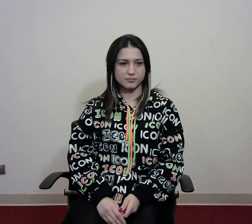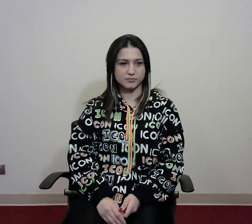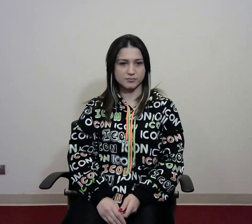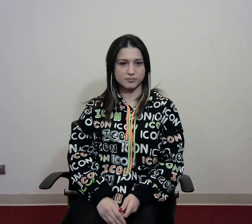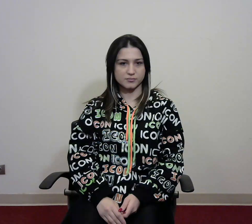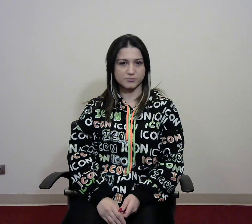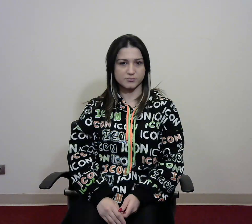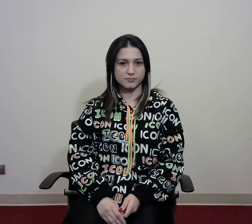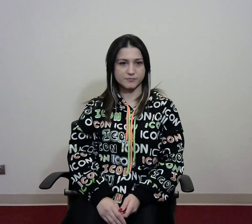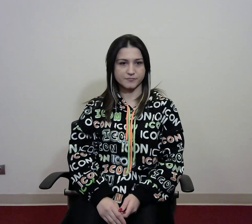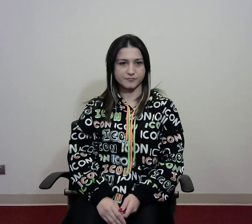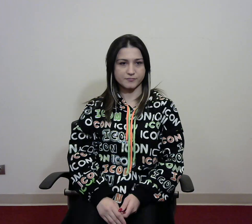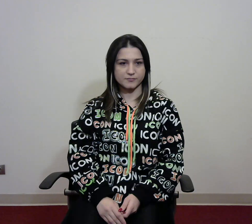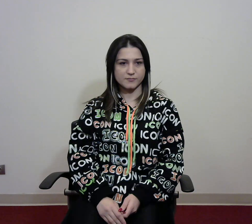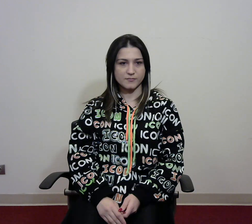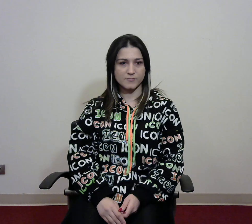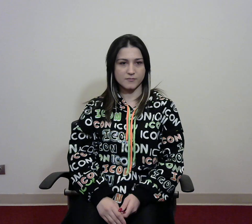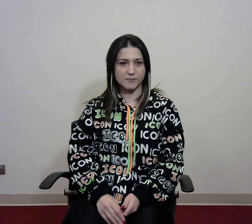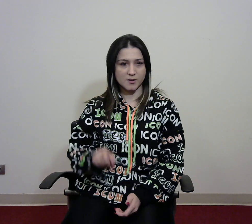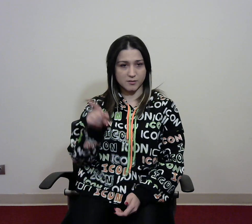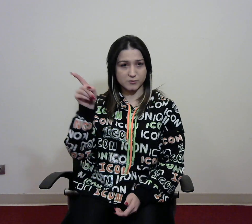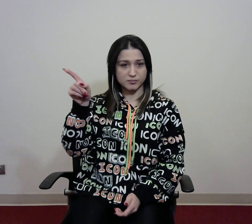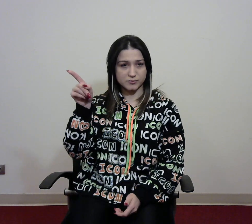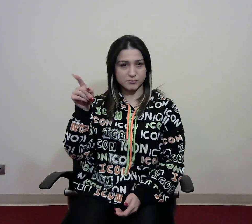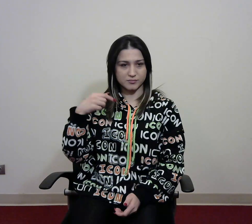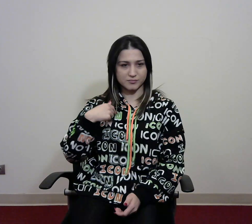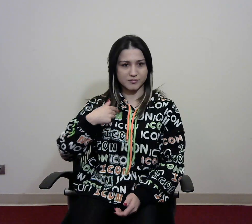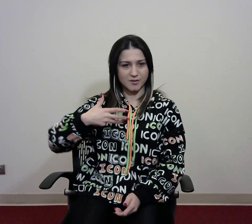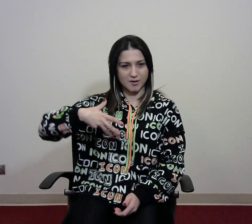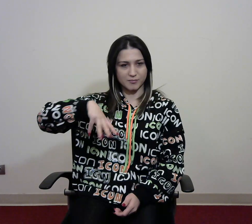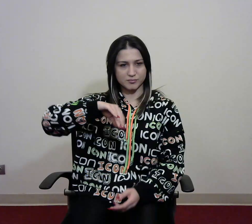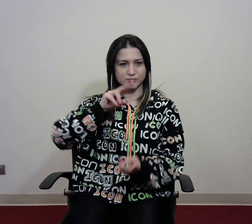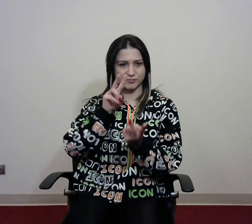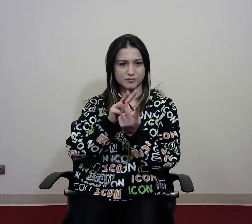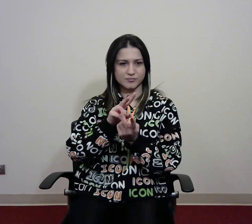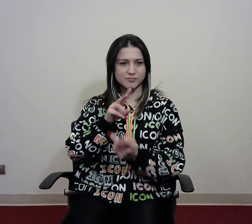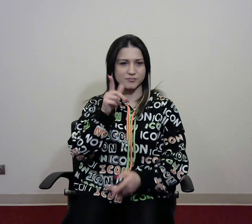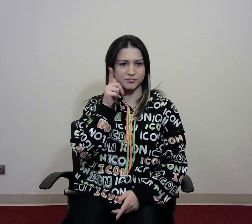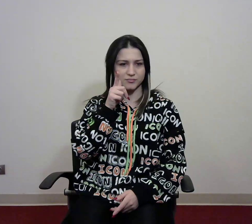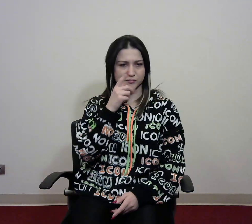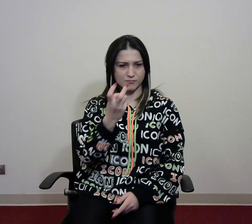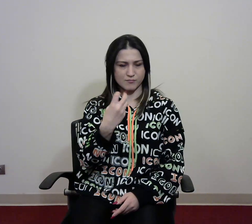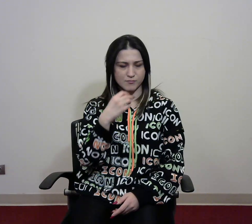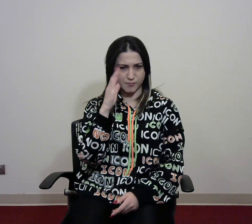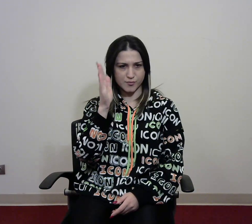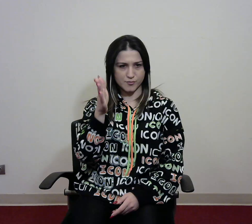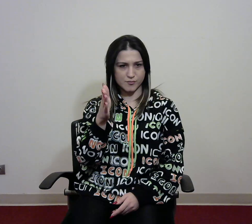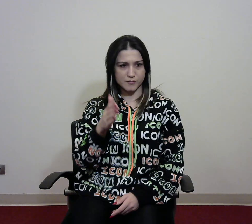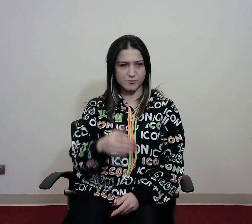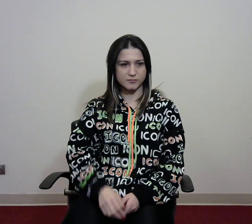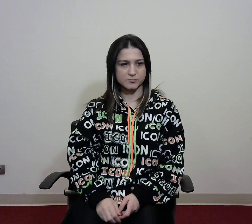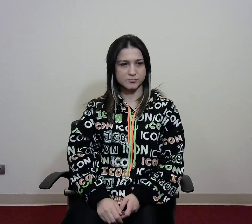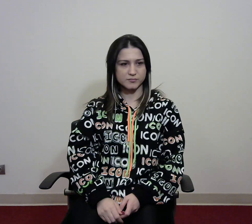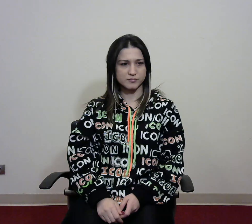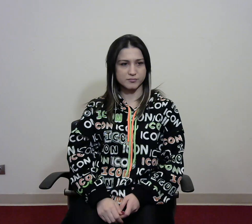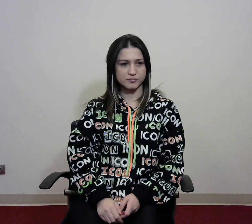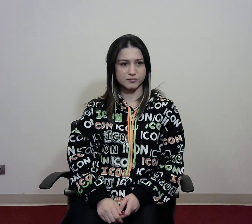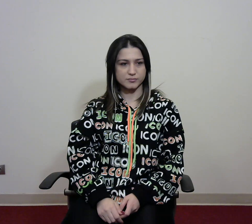O, bizi görməyə birisigün gələcək